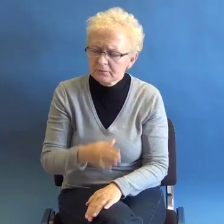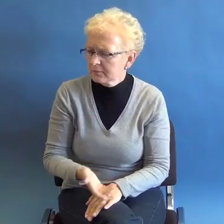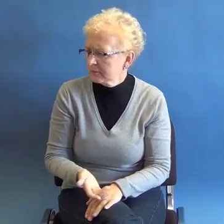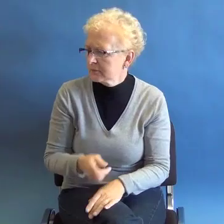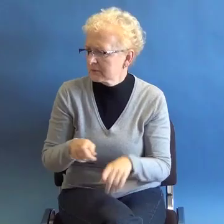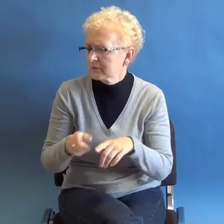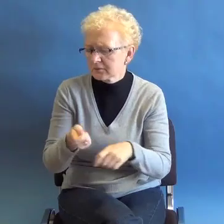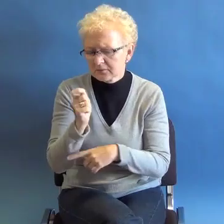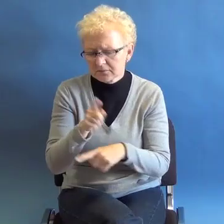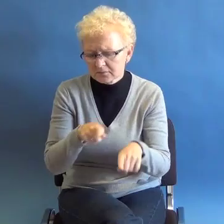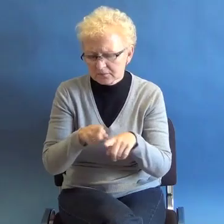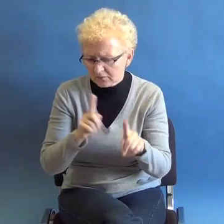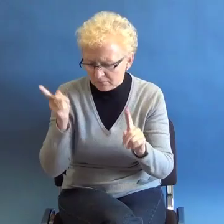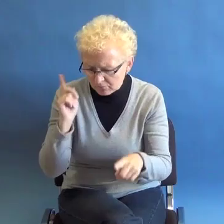Znak, że nie wolno łowić.